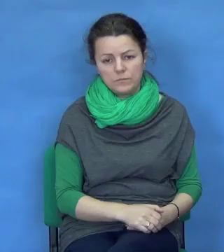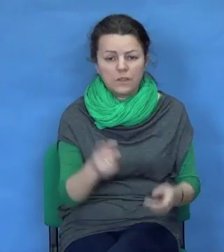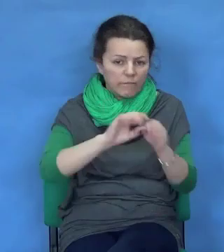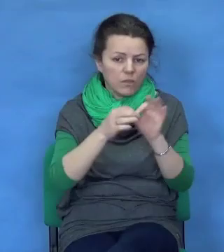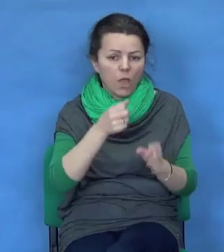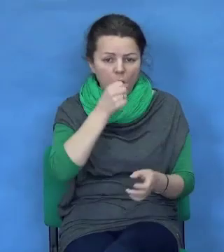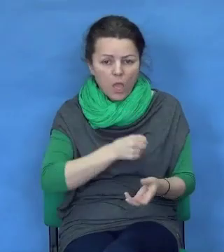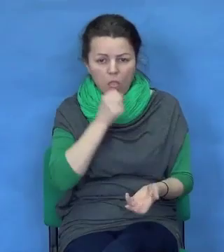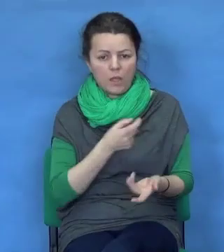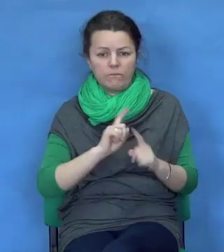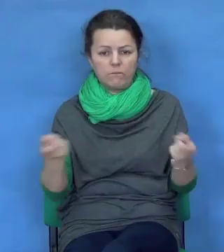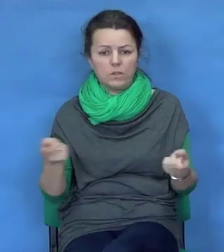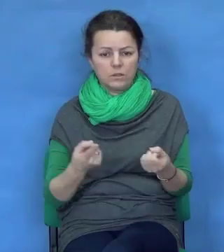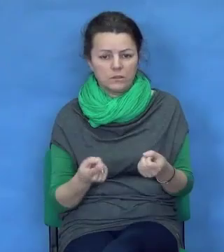Nawet z lodami nie wolno.